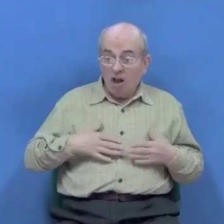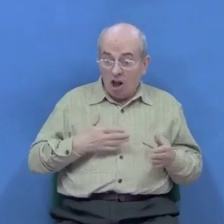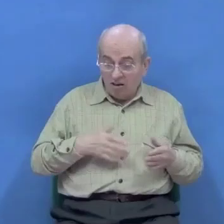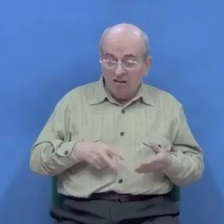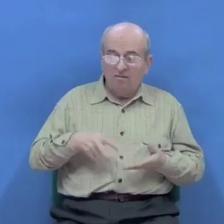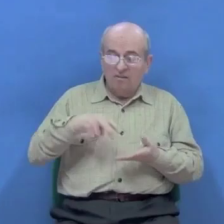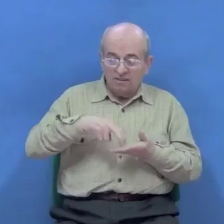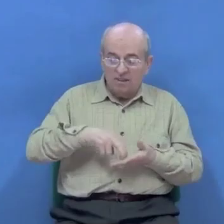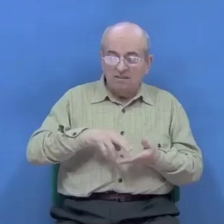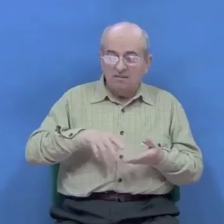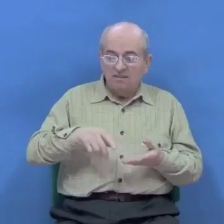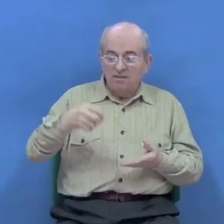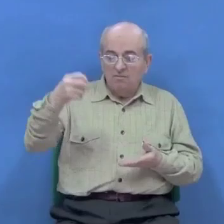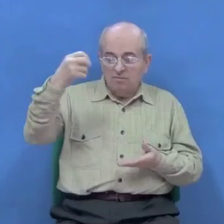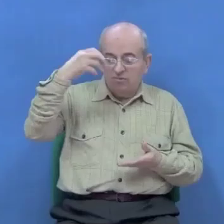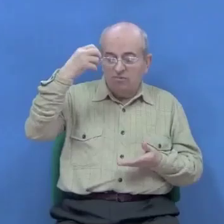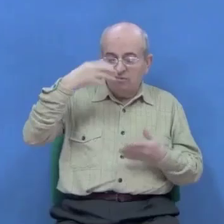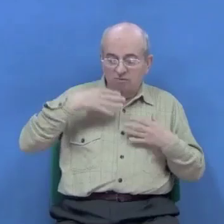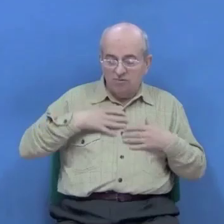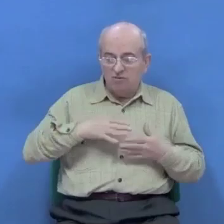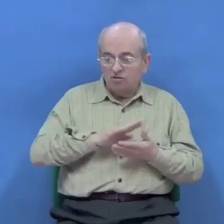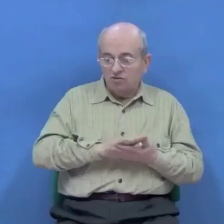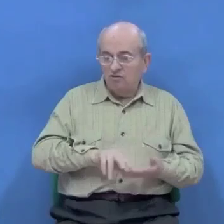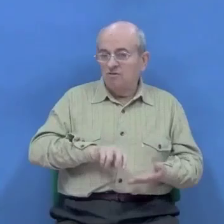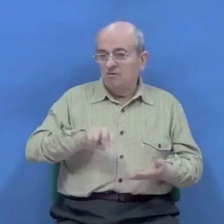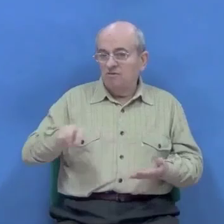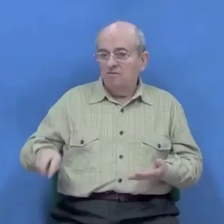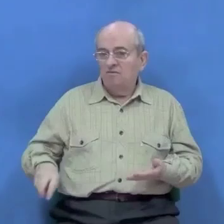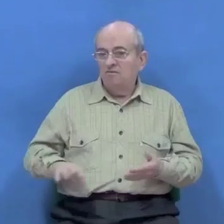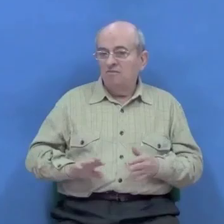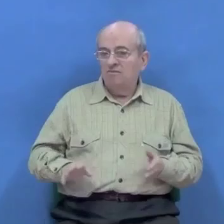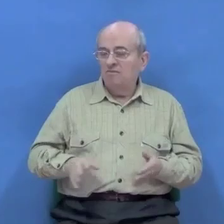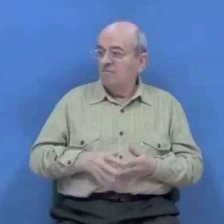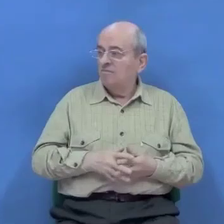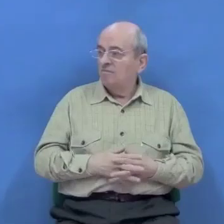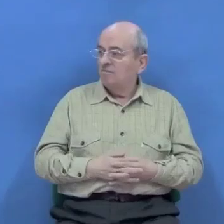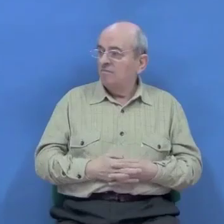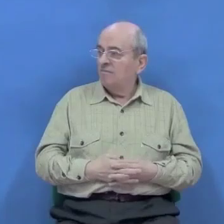Jak już się umyje w wannie, można wstać i spłukać się pod prysznicem, a potem wyjść czystym.